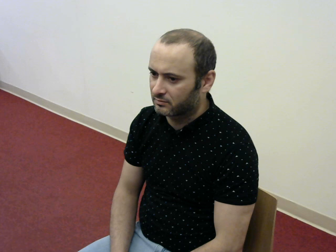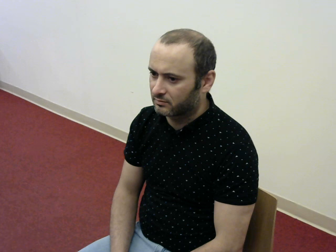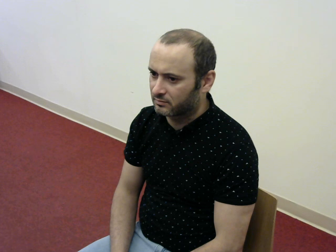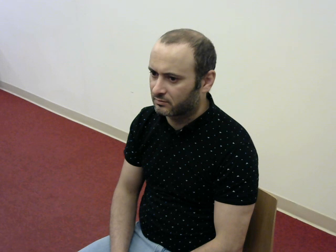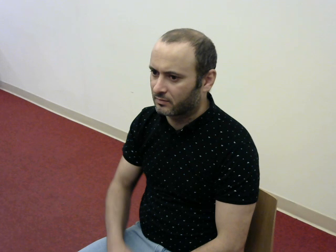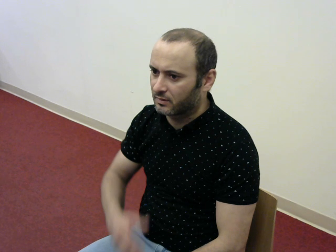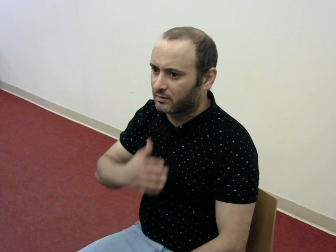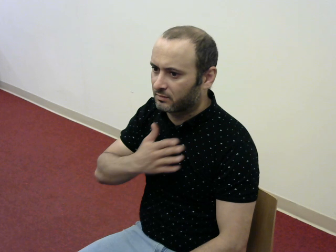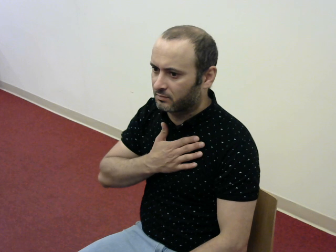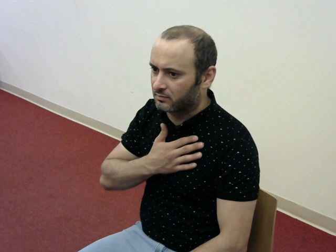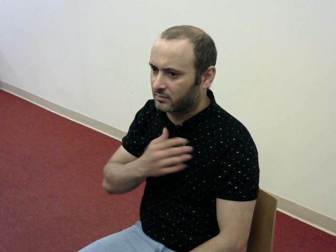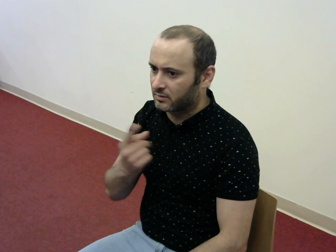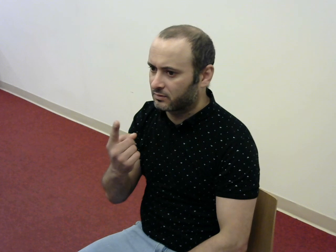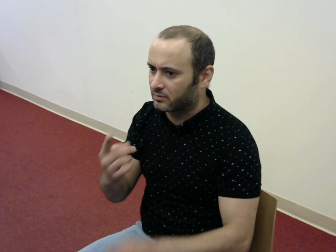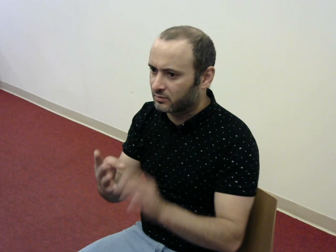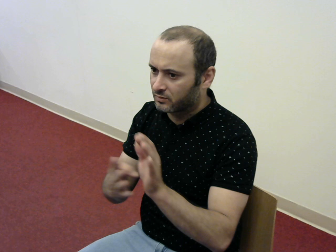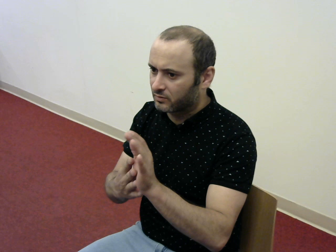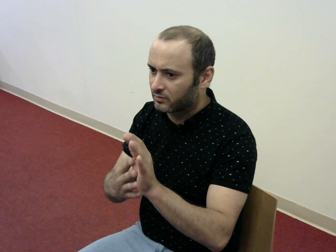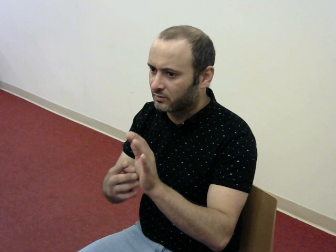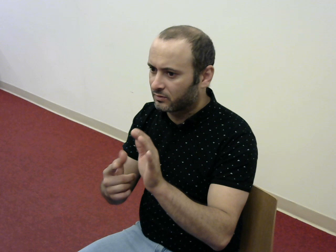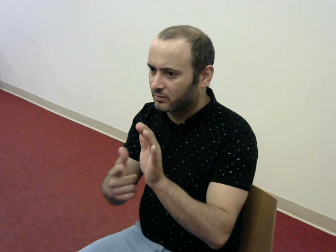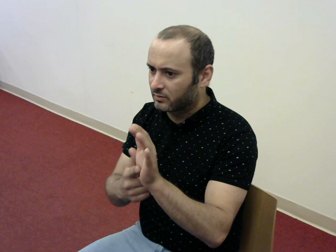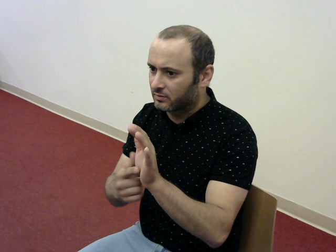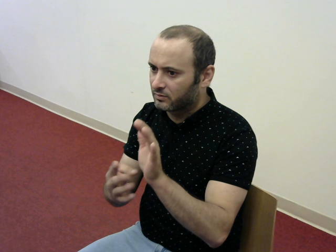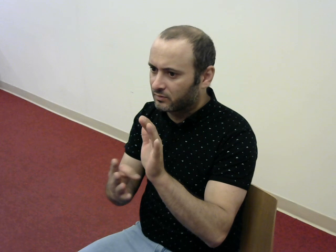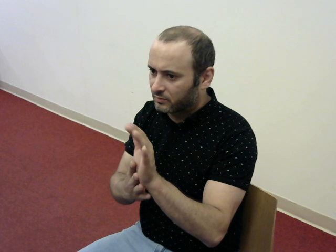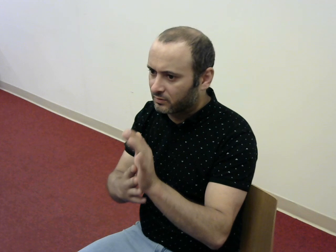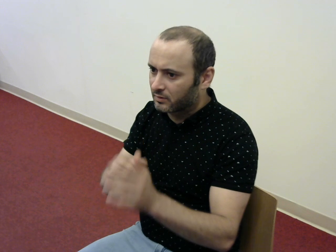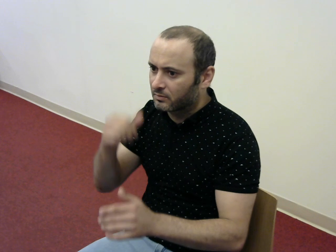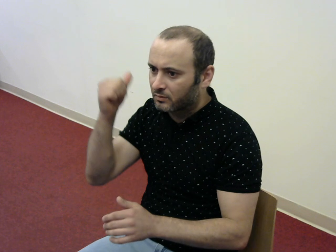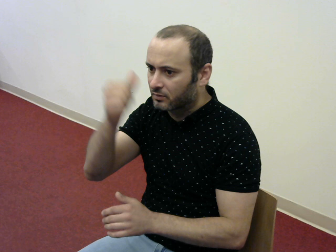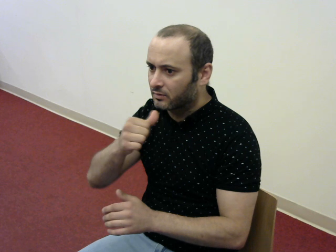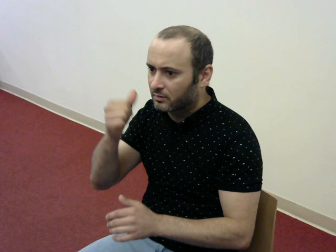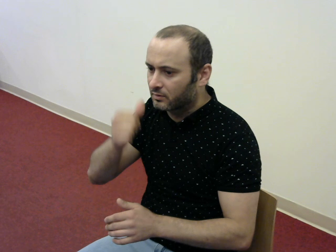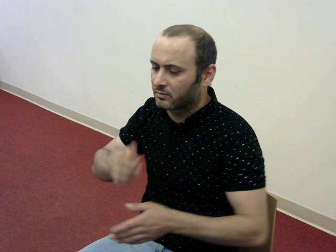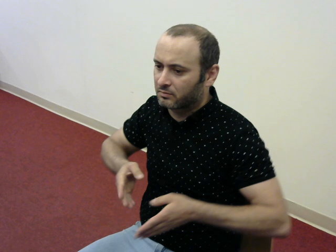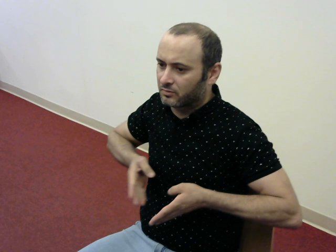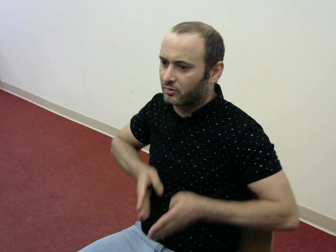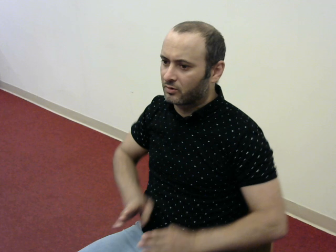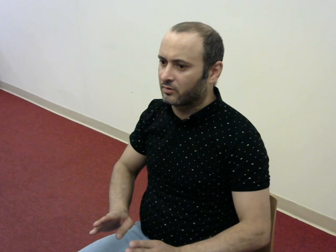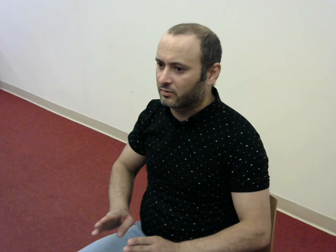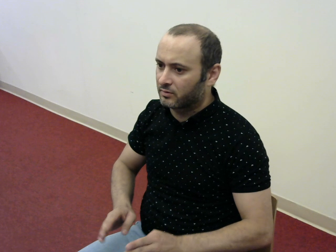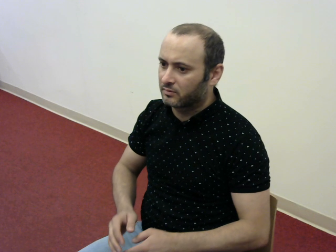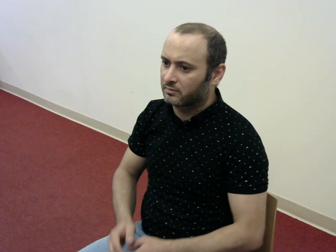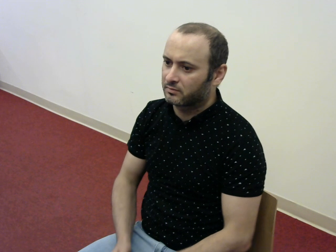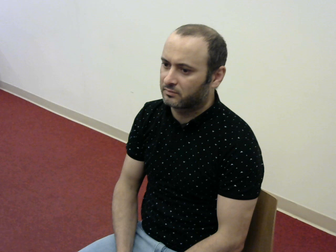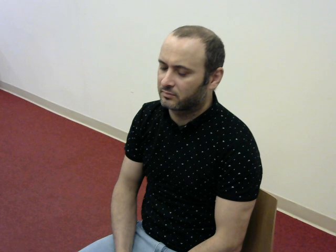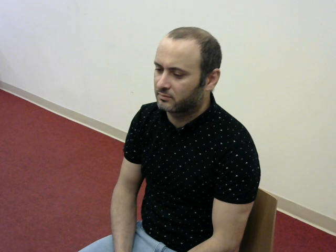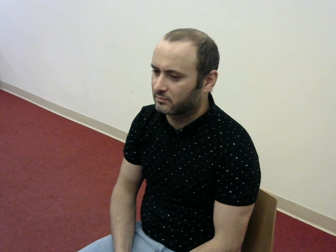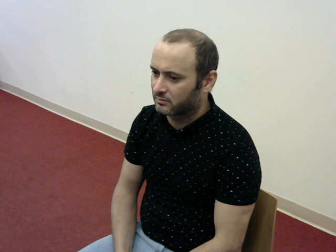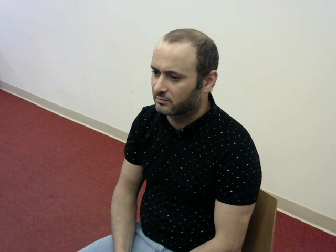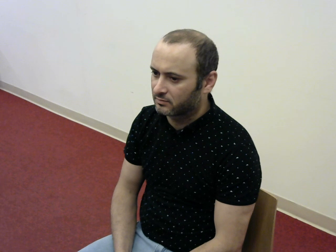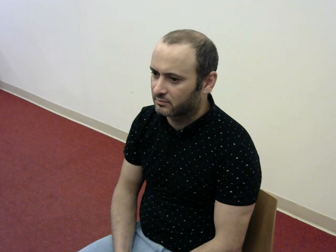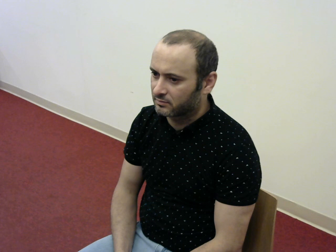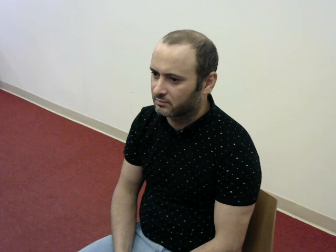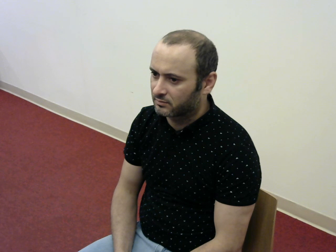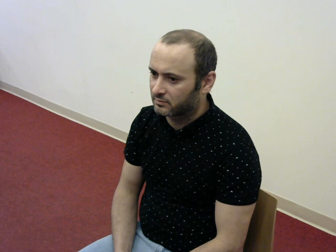Mən 1979-cu ildə anadan olmuşam